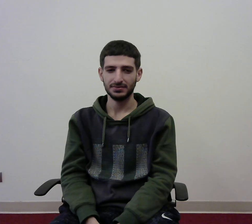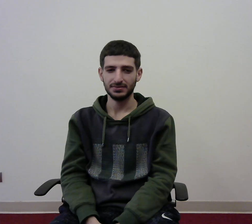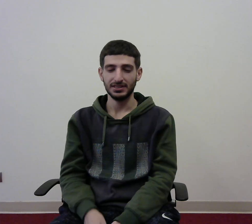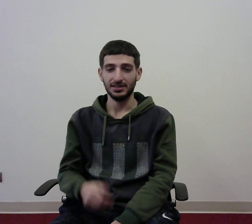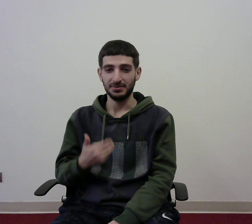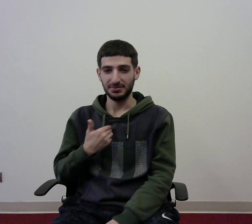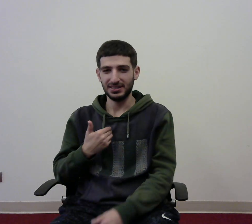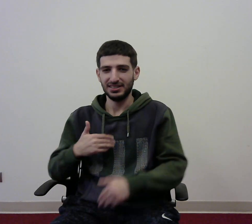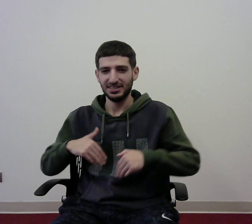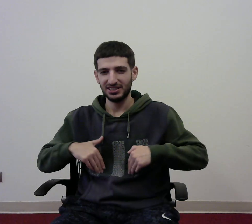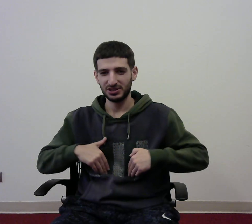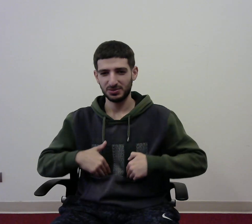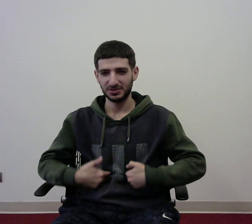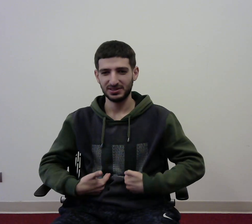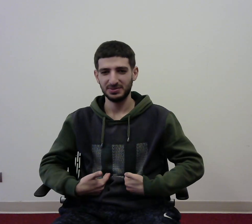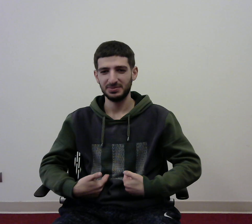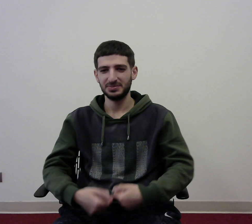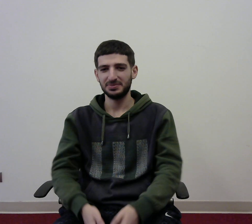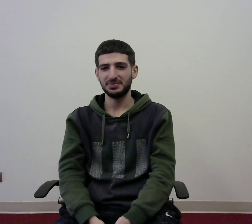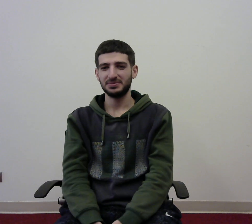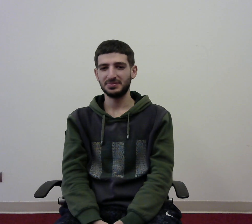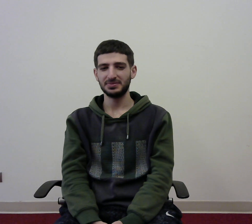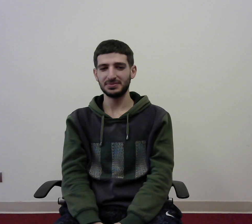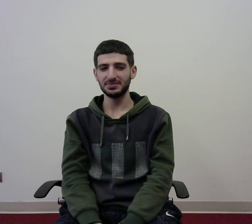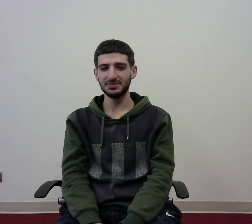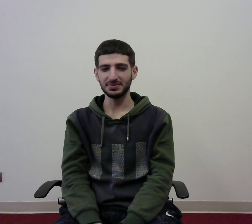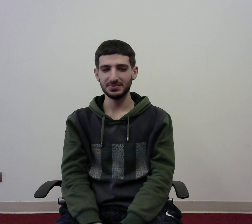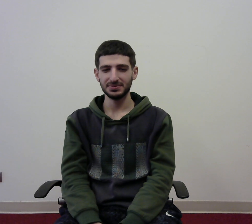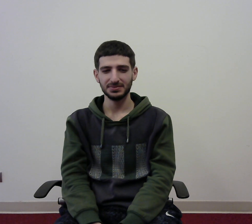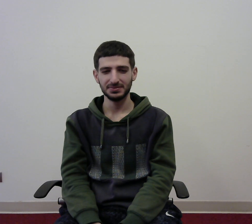Mən acmışam